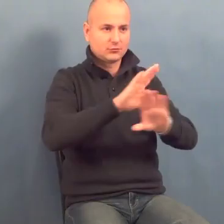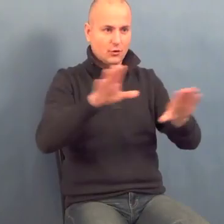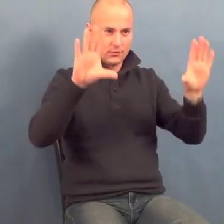Już koniec.